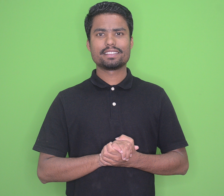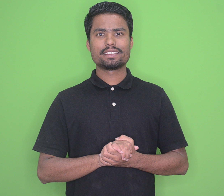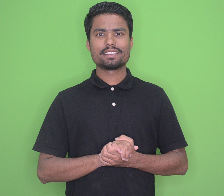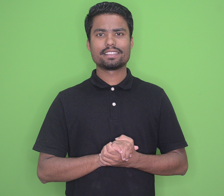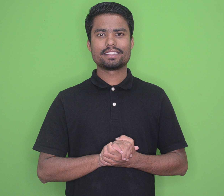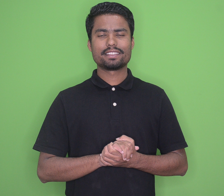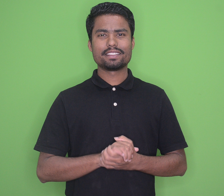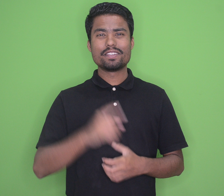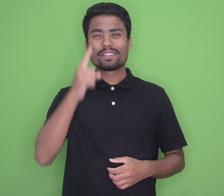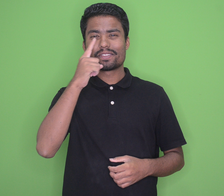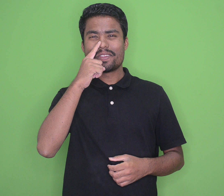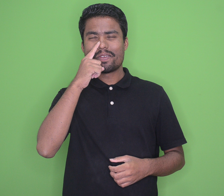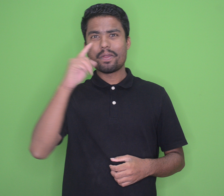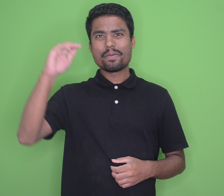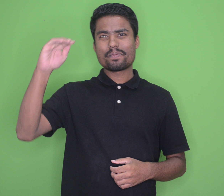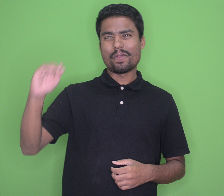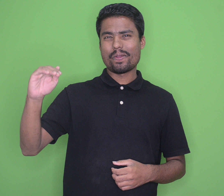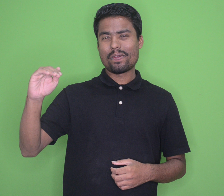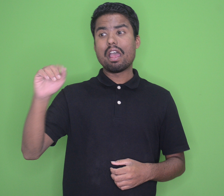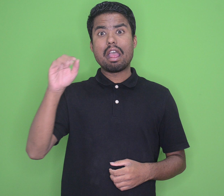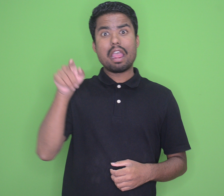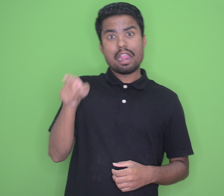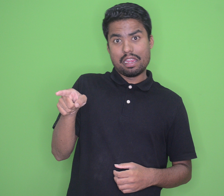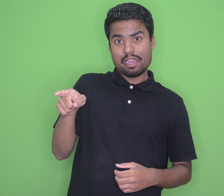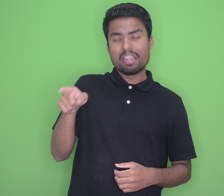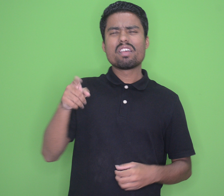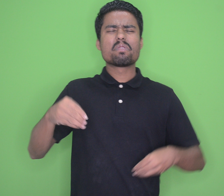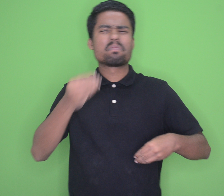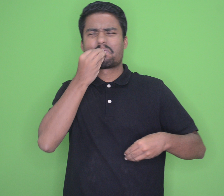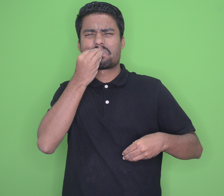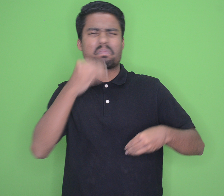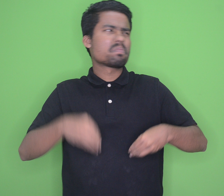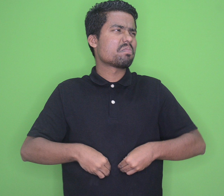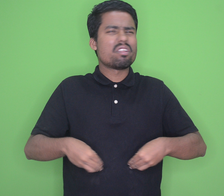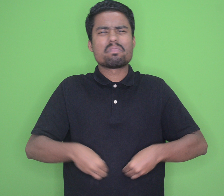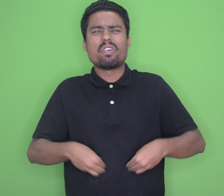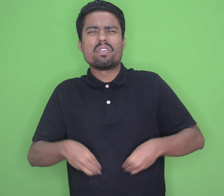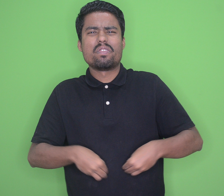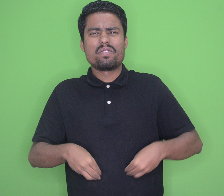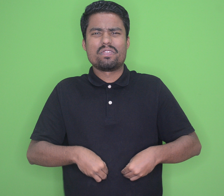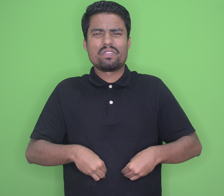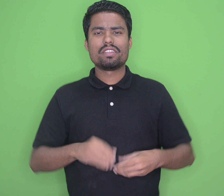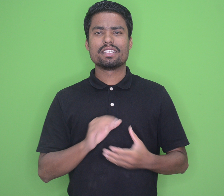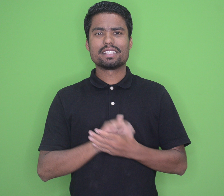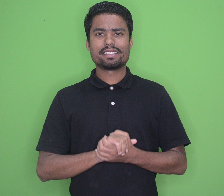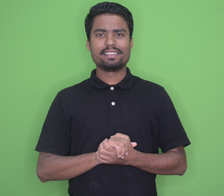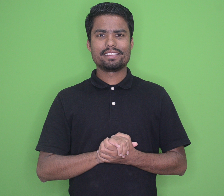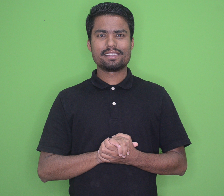girl is hungry